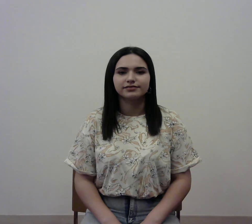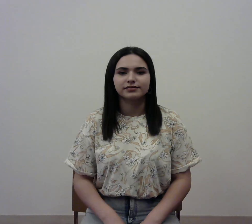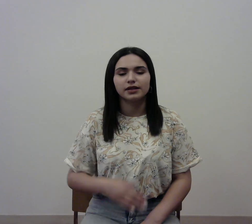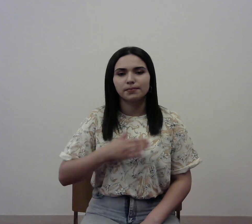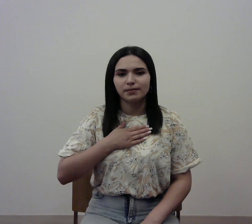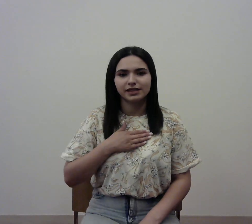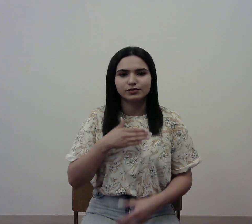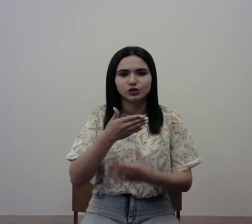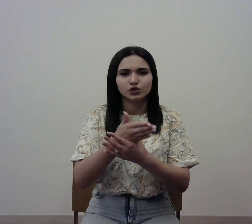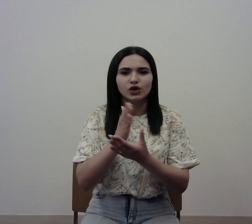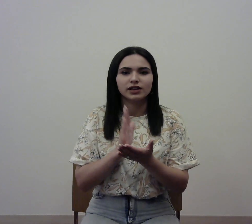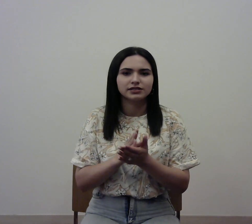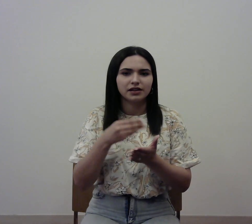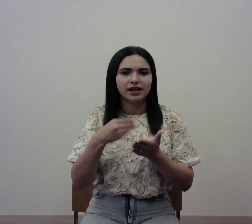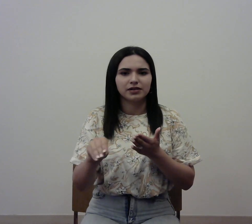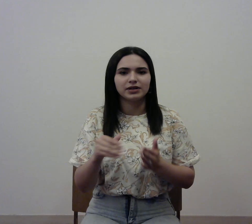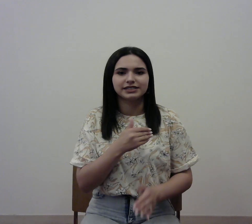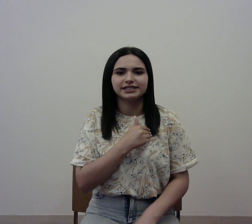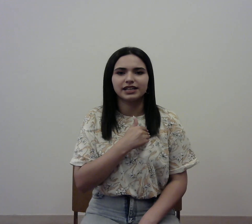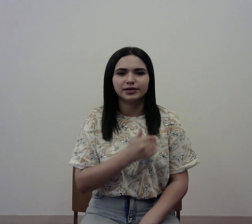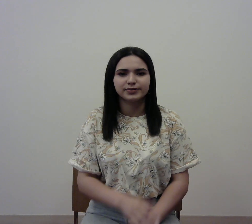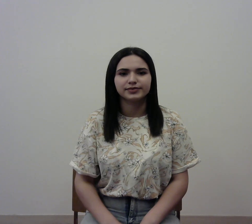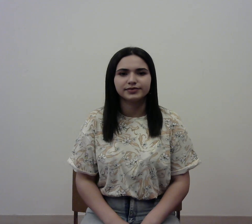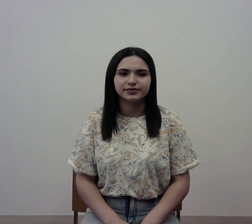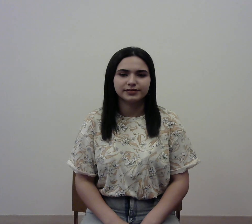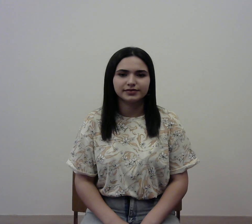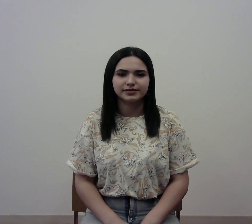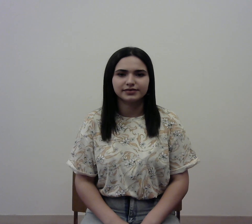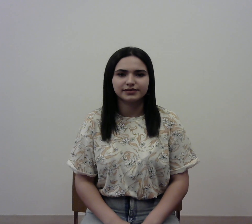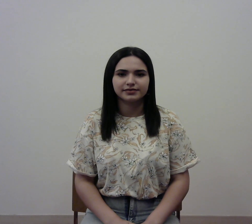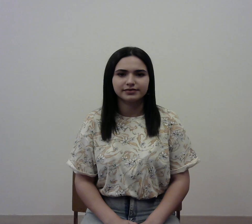Mən çörək almaq istəyirəm